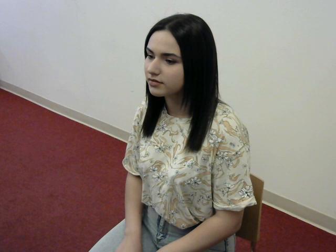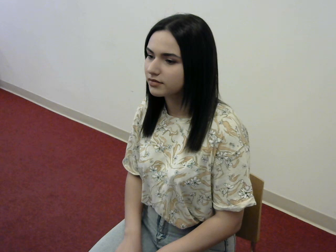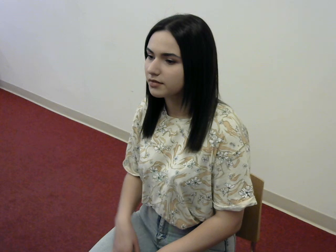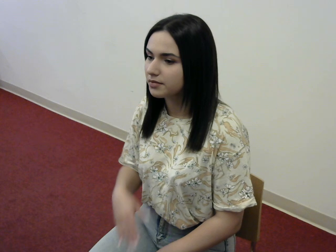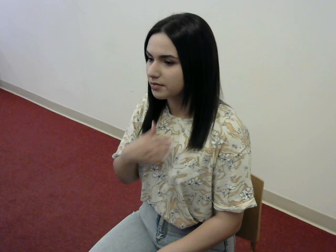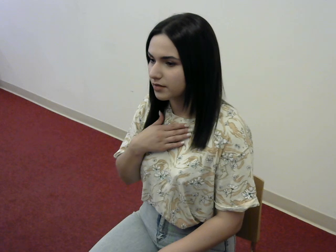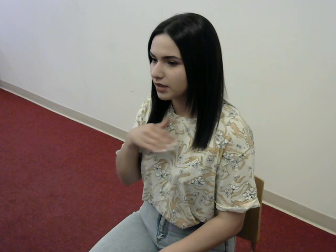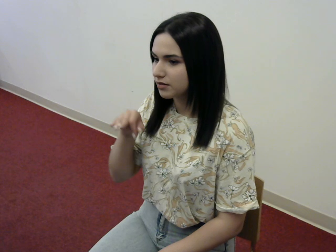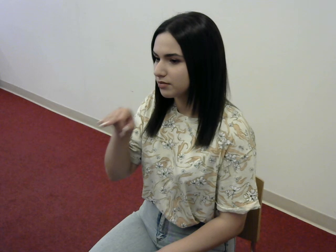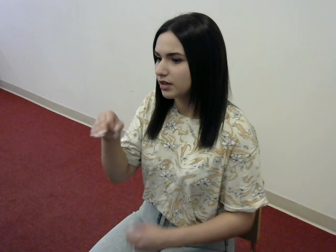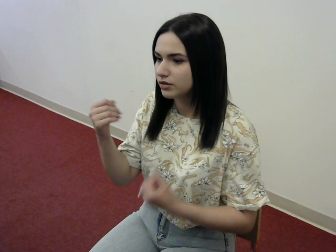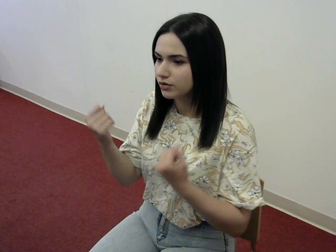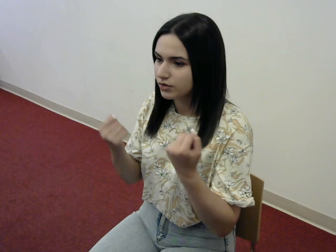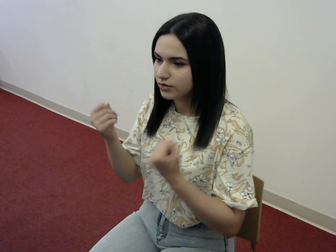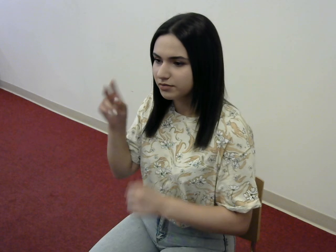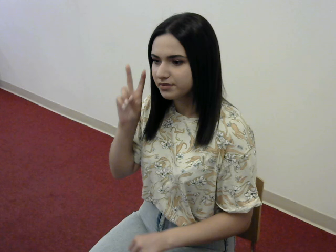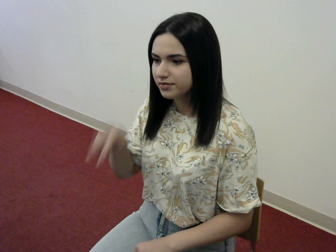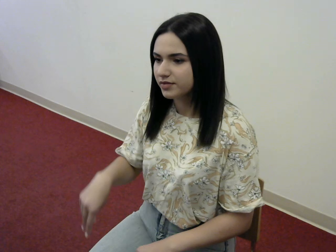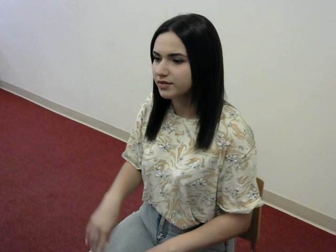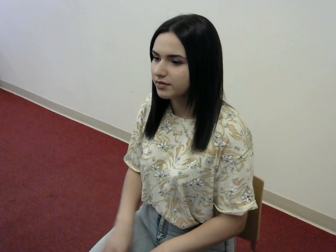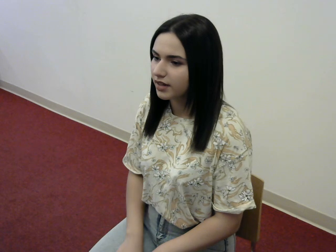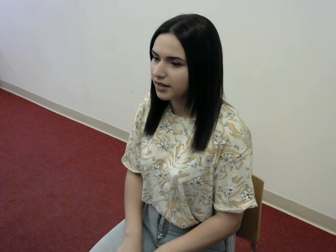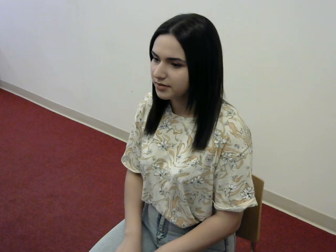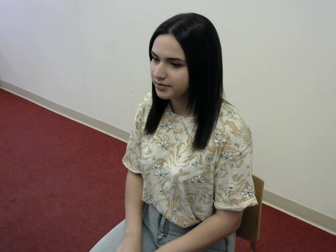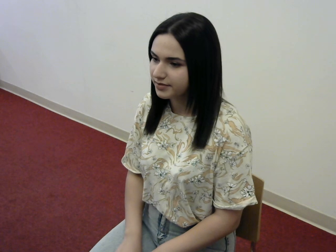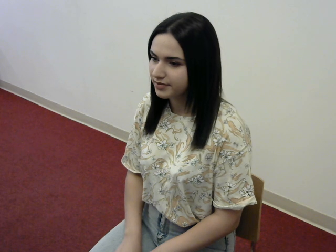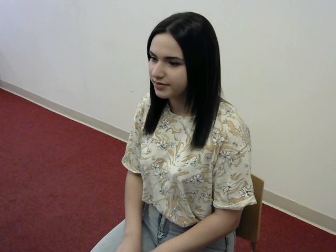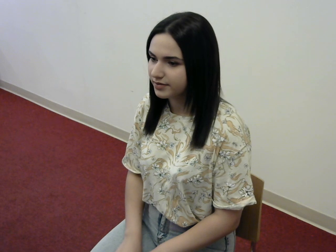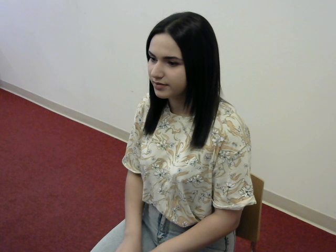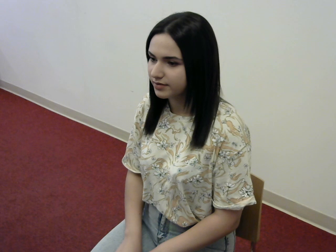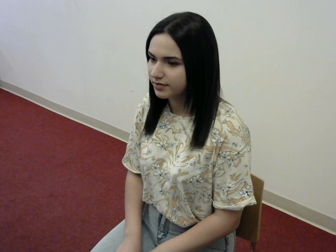Mən avtomobil sürə bilmirəm